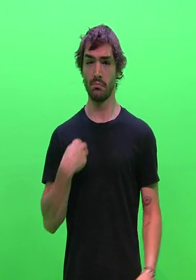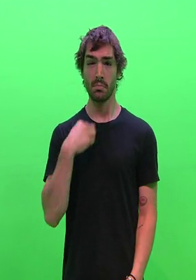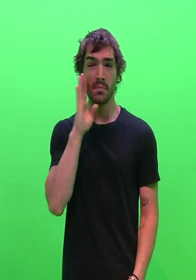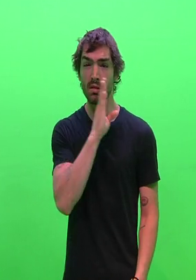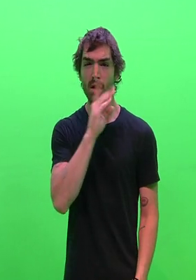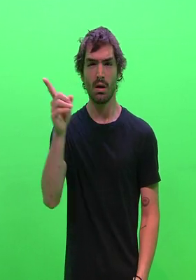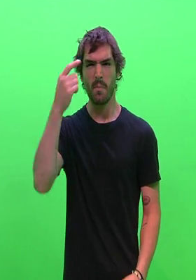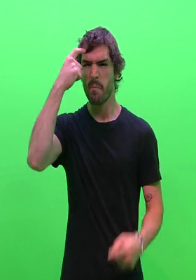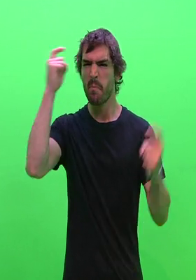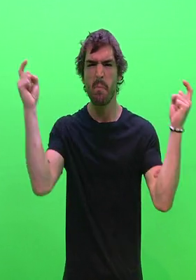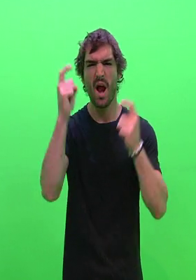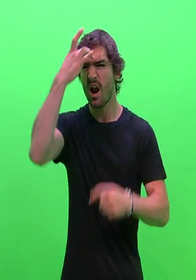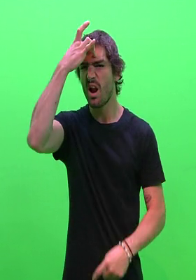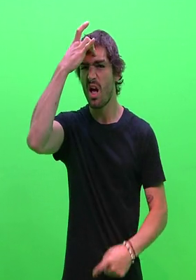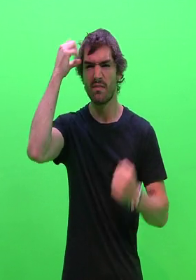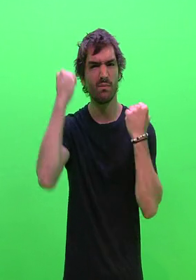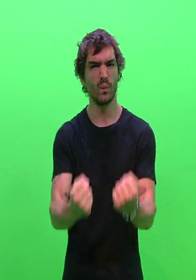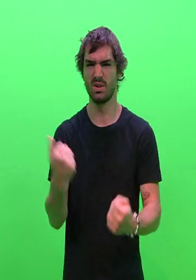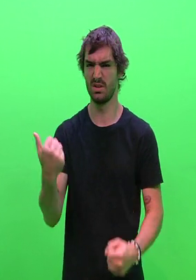La meva mare té una migranya molt forta.